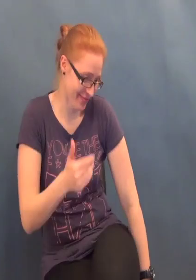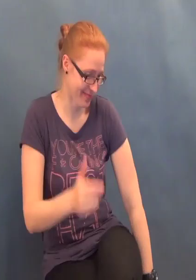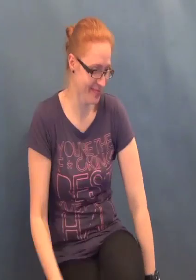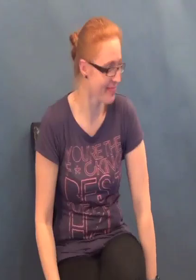Może.